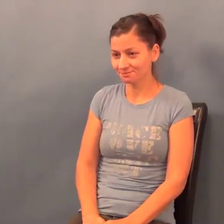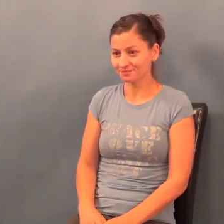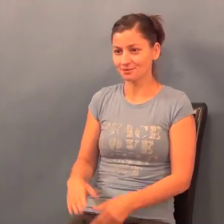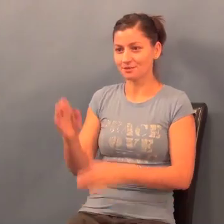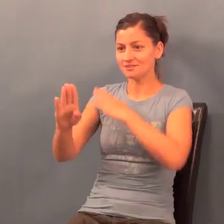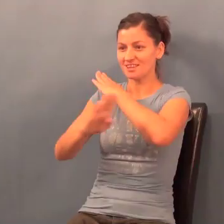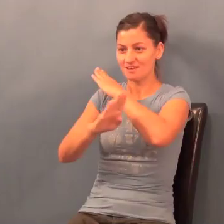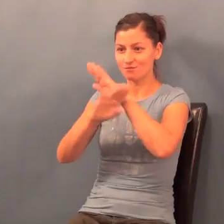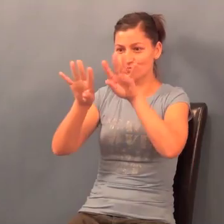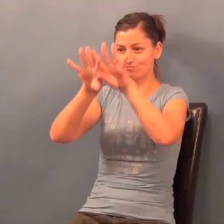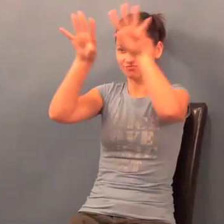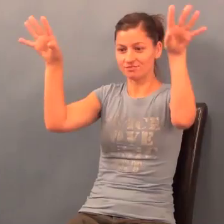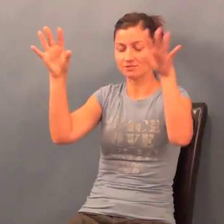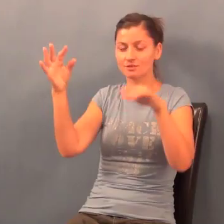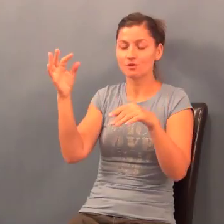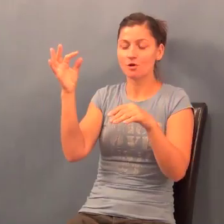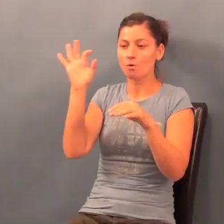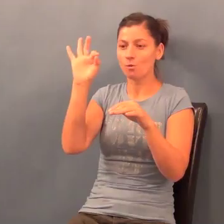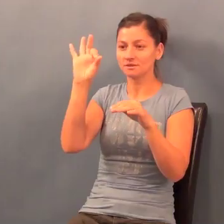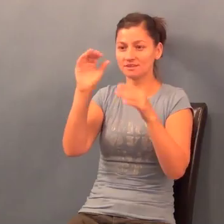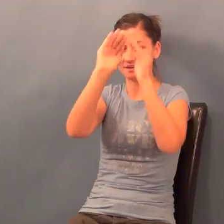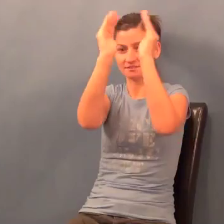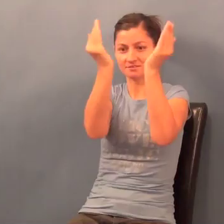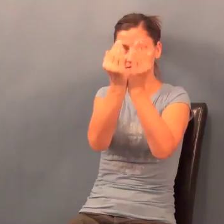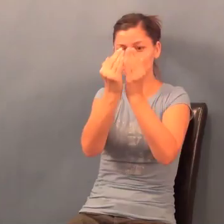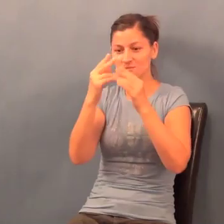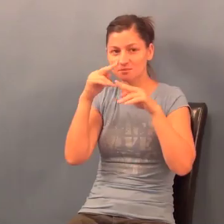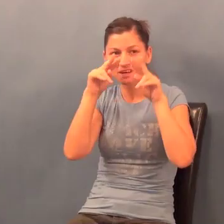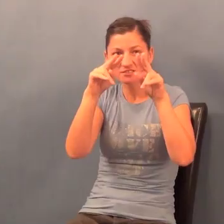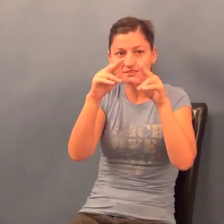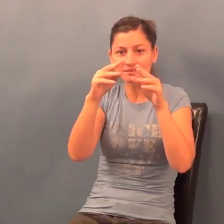W koronach drzew zauważyli ul, w którym mieszkały osy.